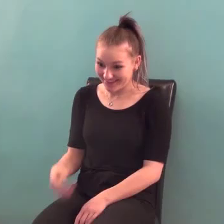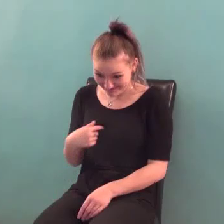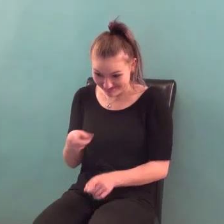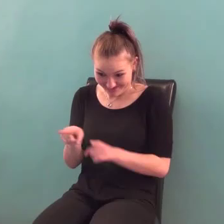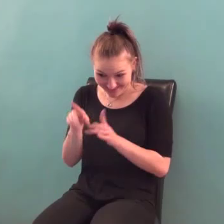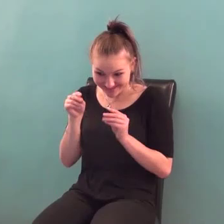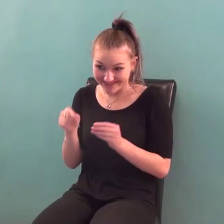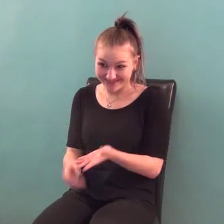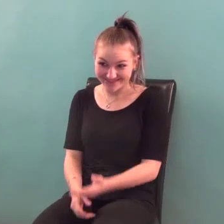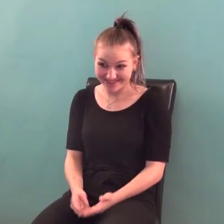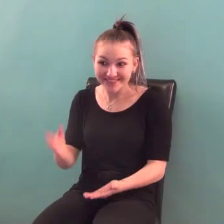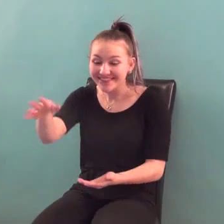Ja tak samo się uczę.